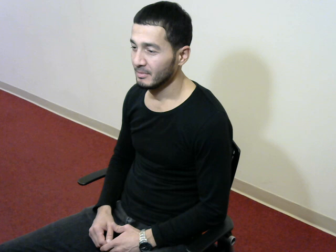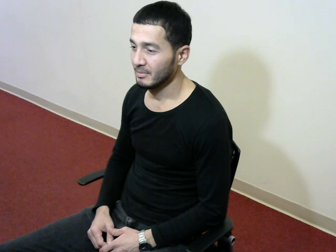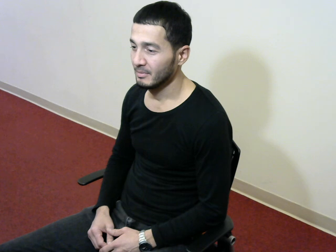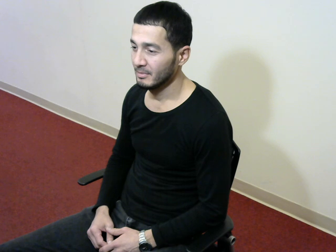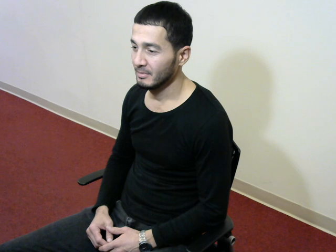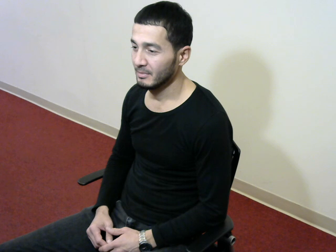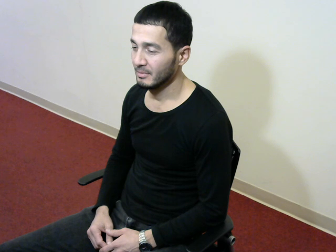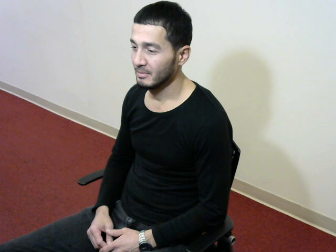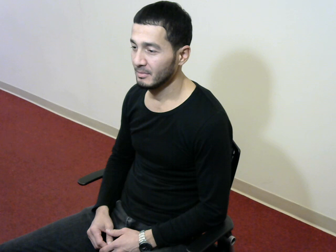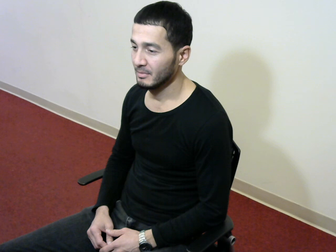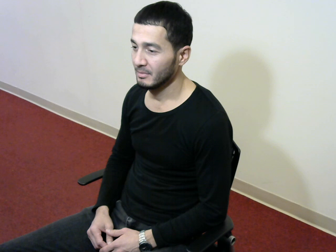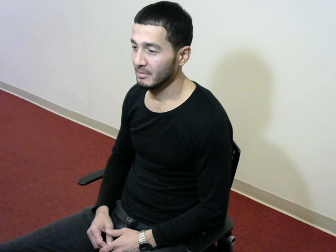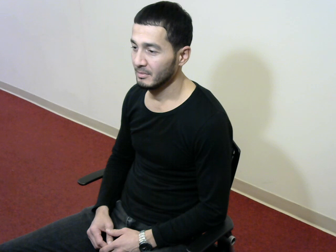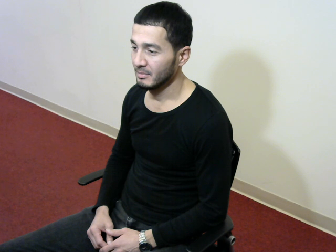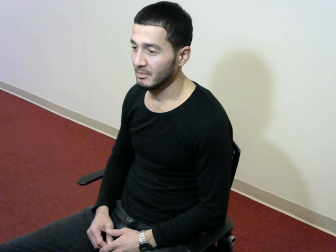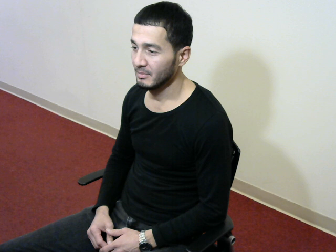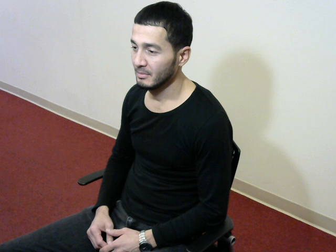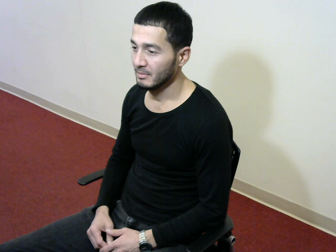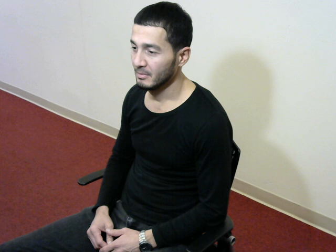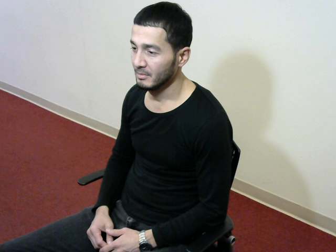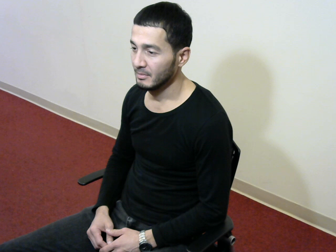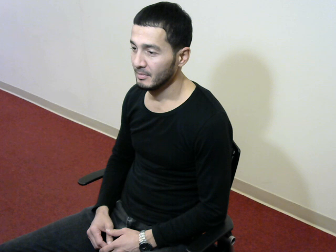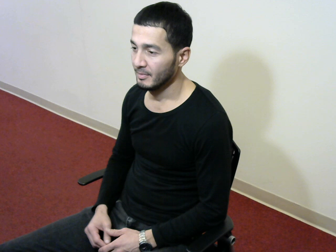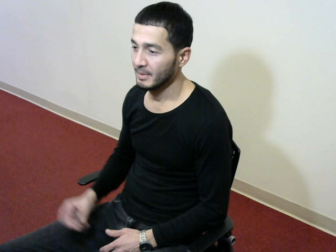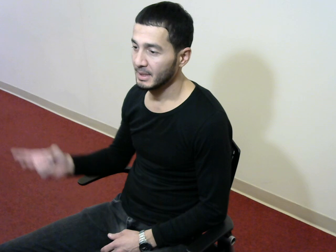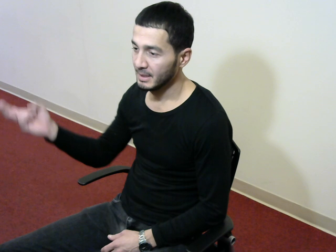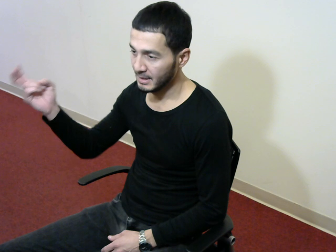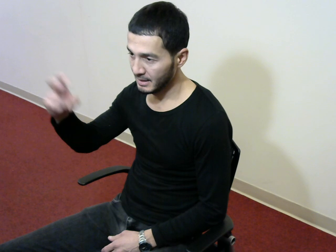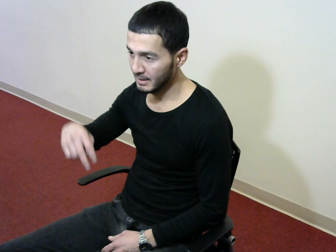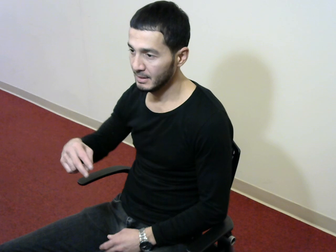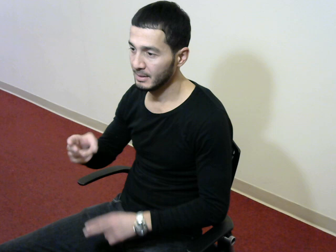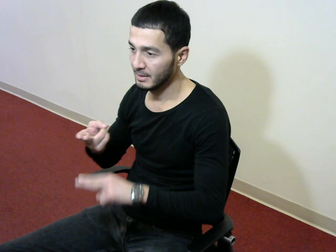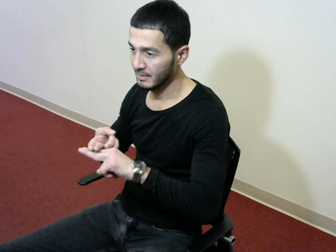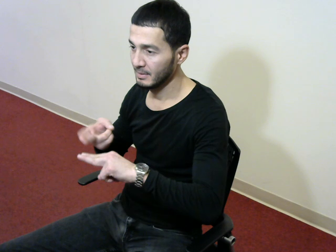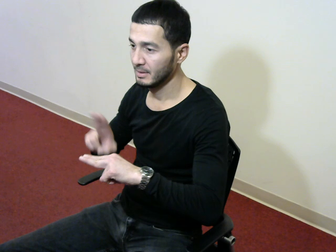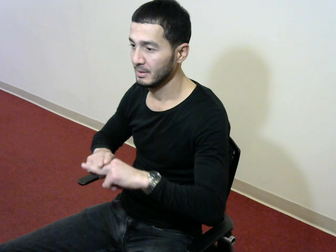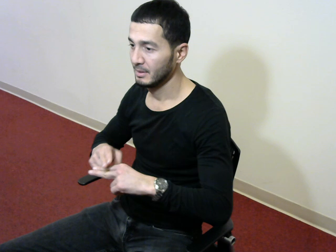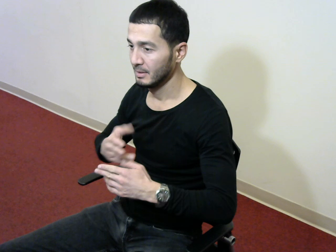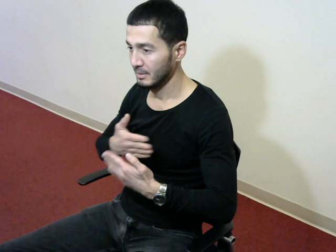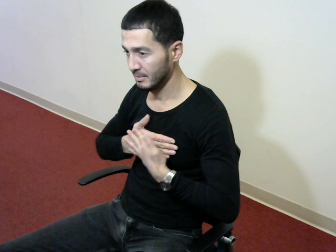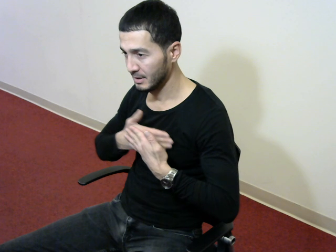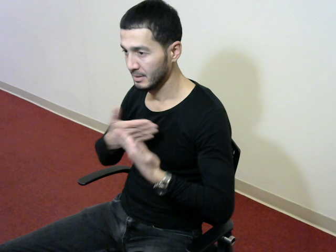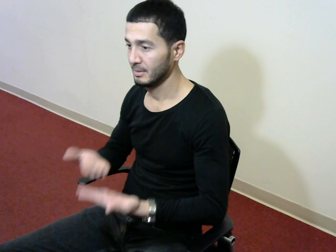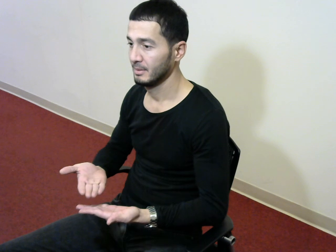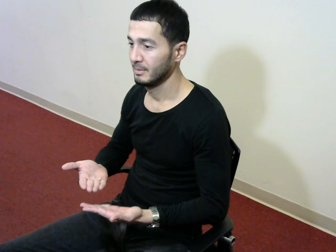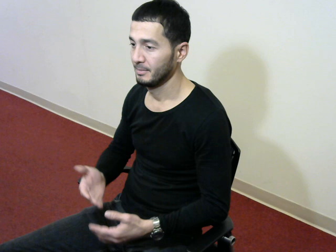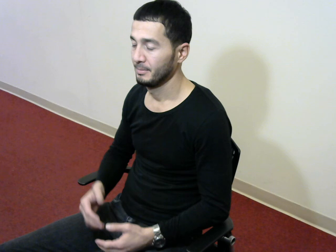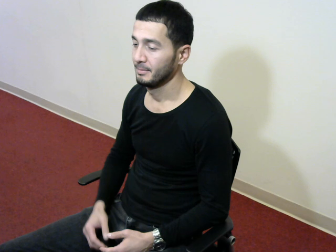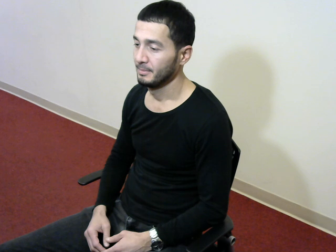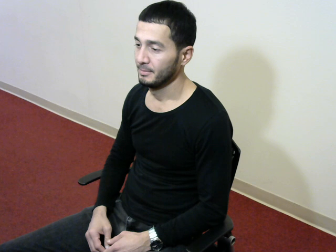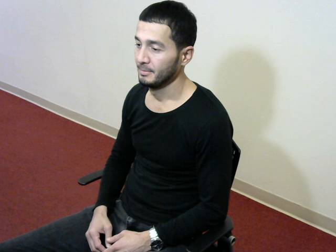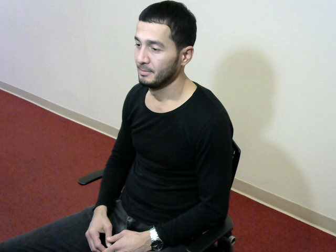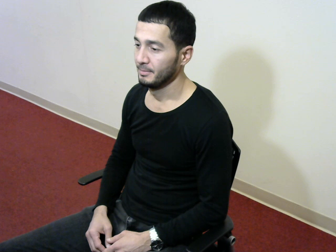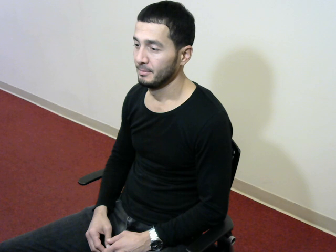Gəldiyinizə görə minnətdaram